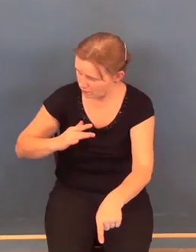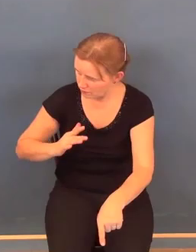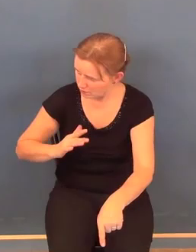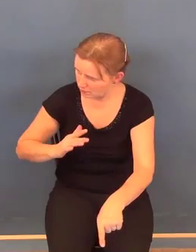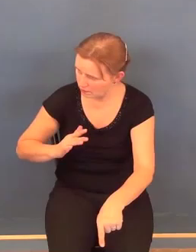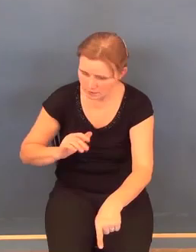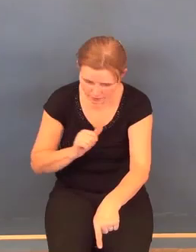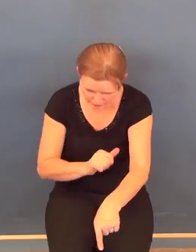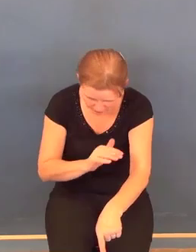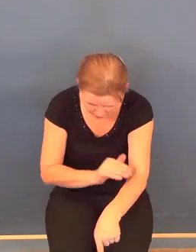Wolny?